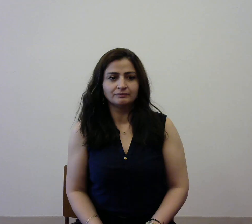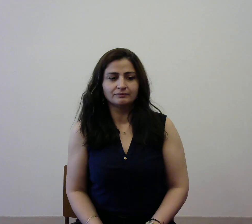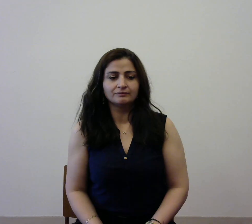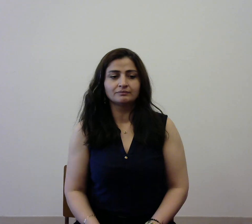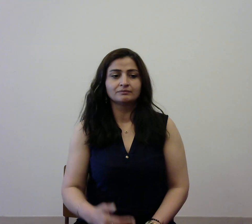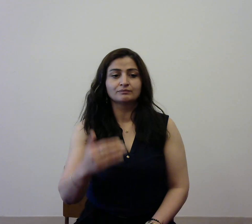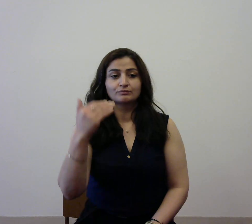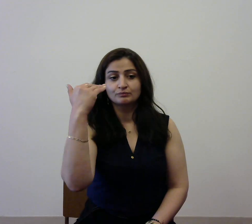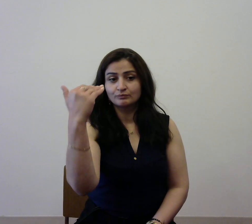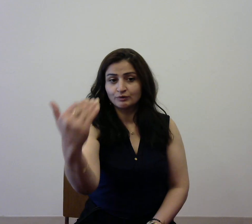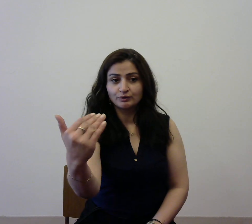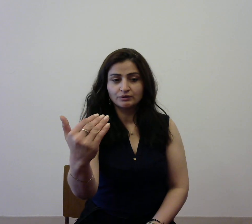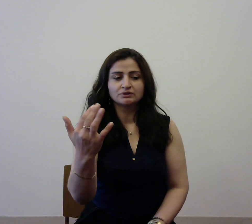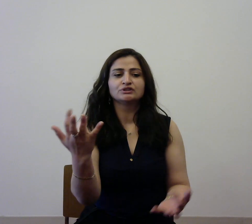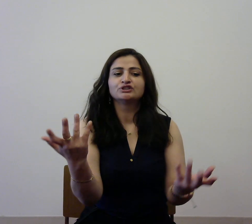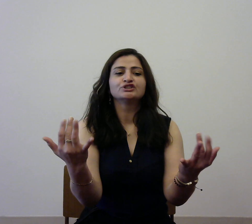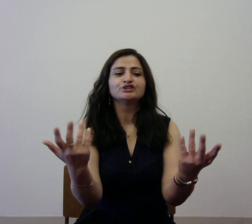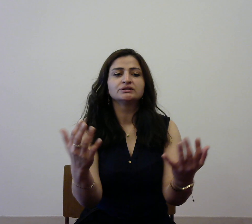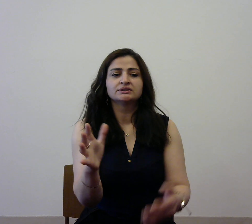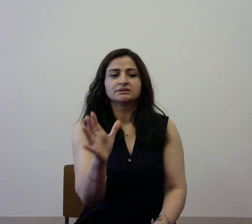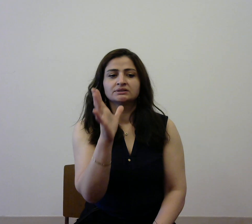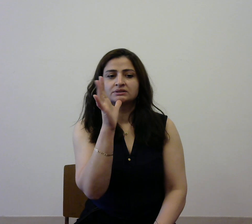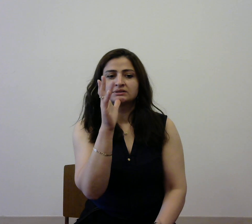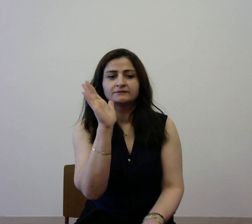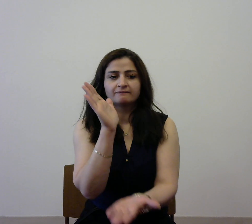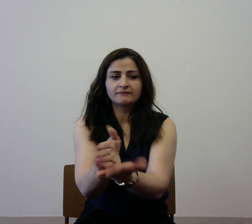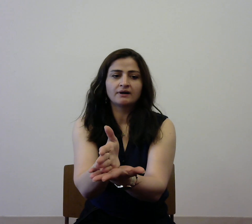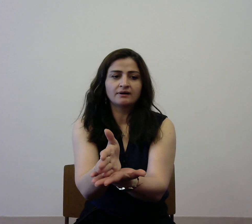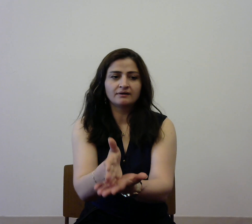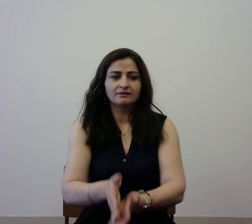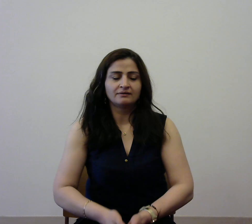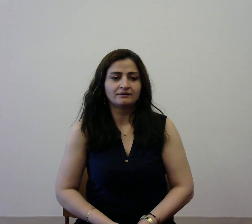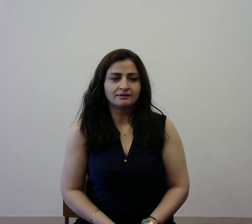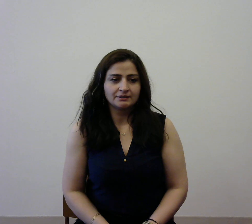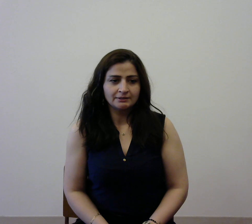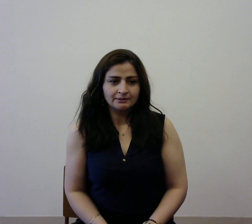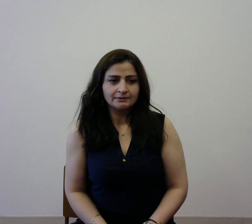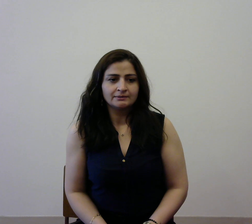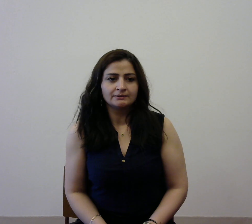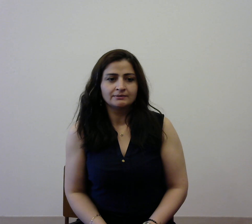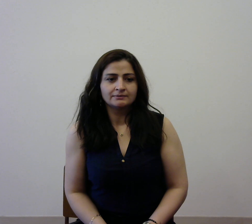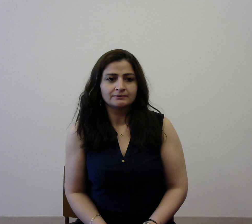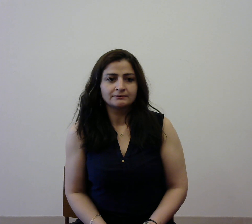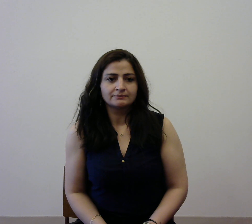Sizin neçə yaşınız var?